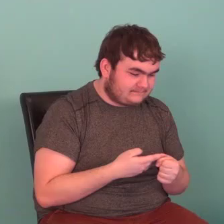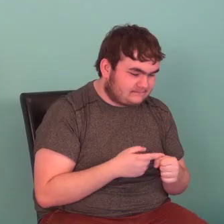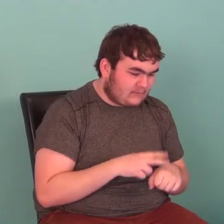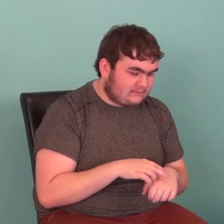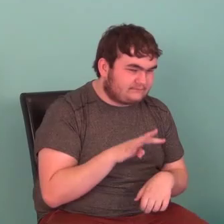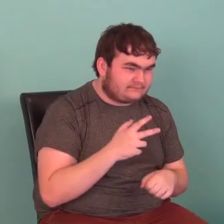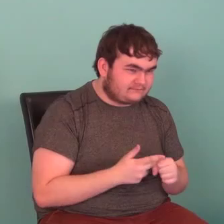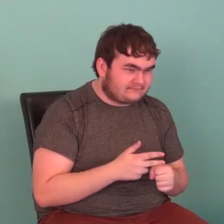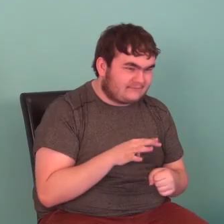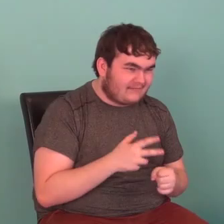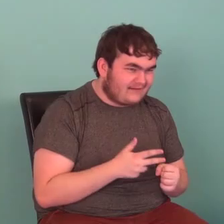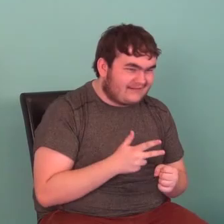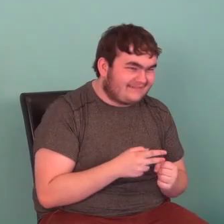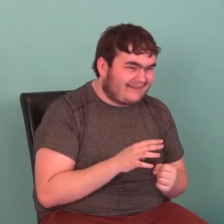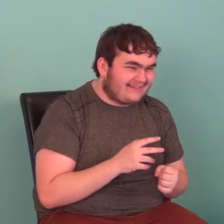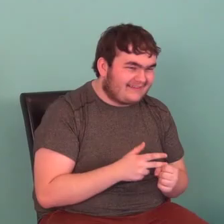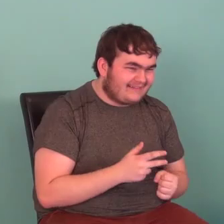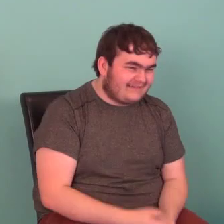O godzinie czwartej trzydzieści.